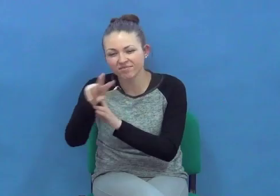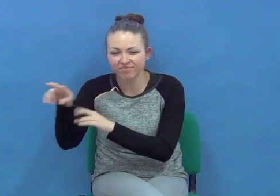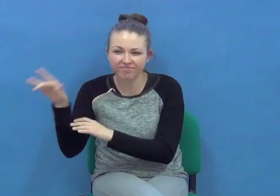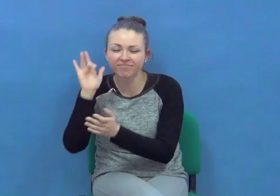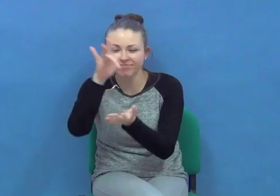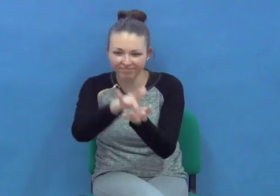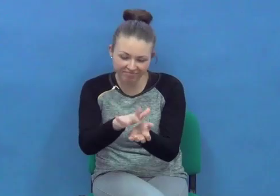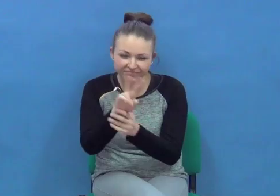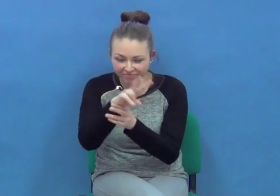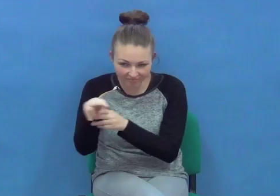Dojechali na miejsce i zwiedzali.